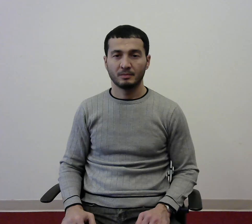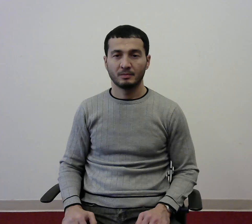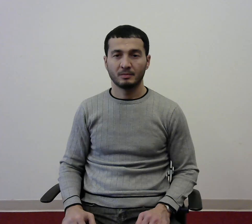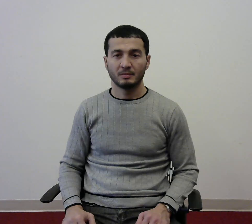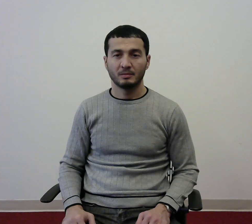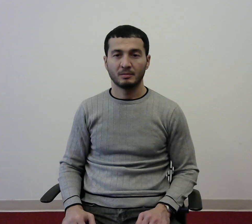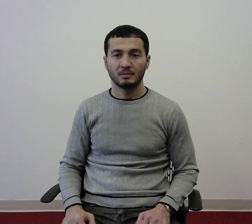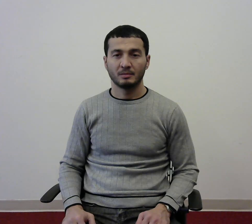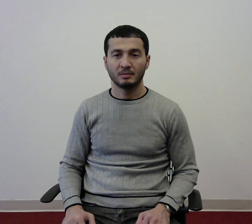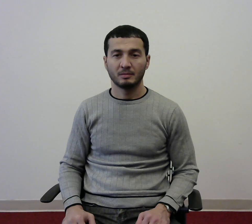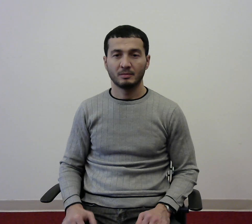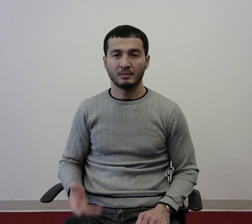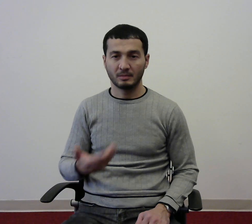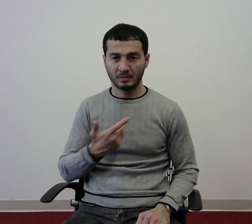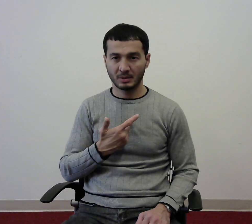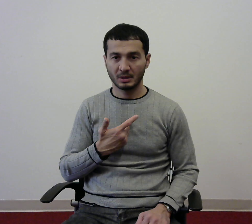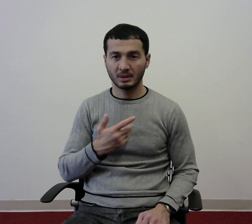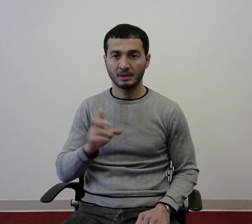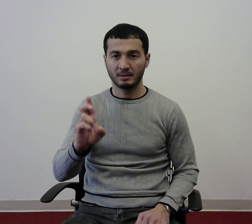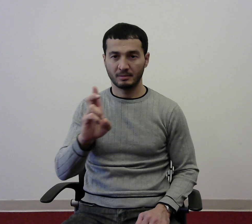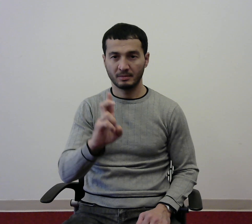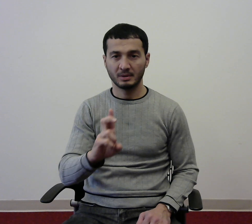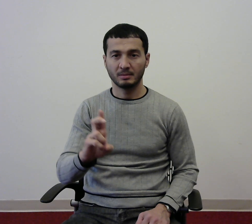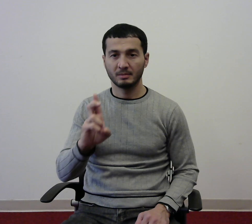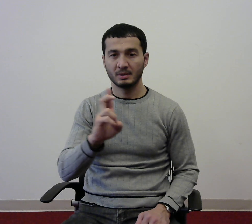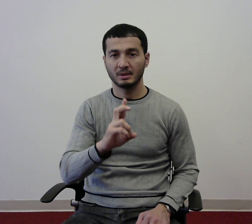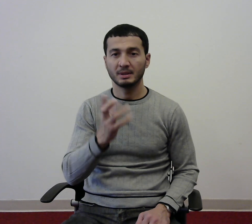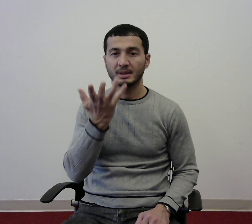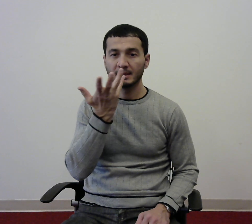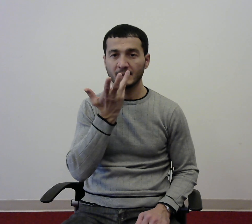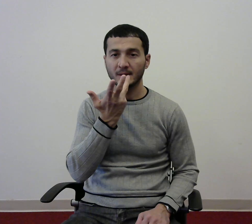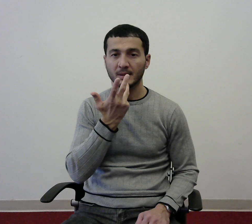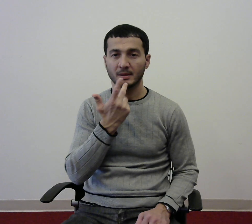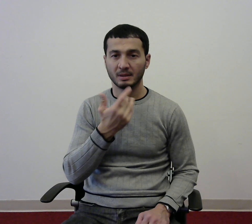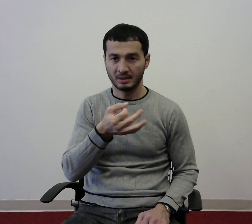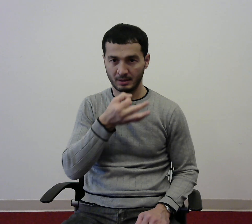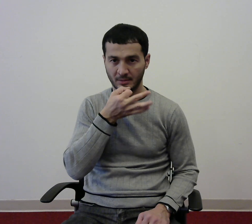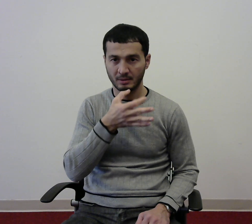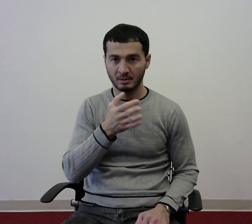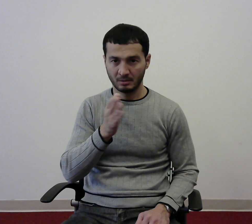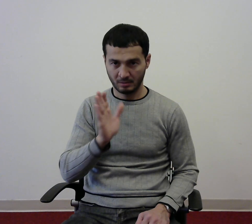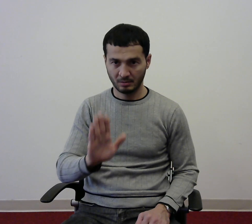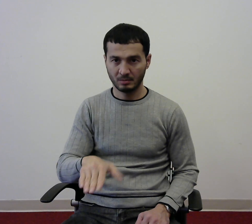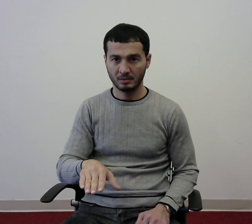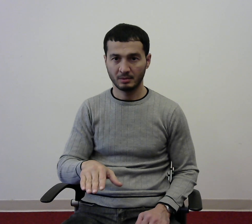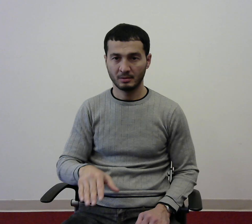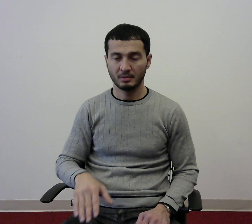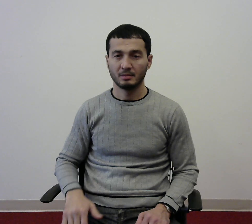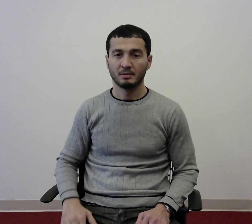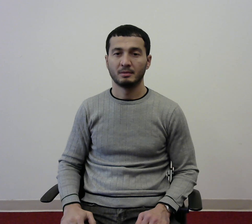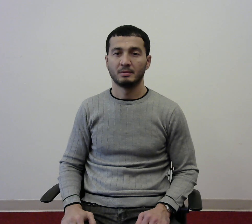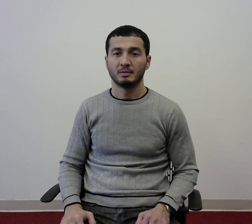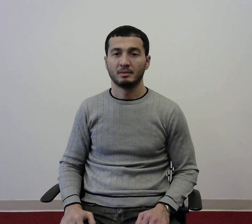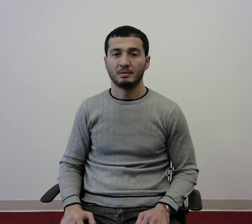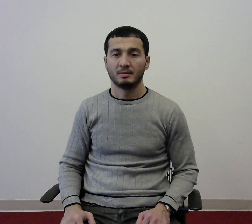Mənim bənövşəyi rəngdən xoşum gəlir